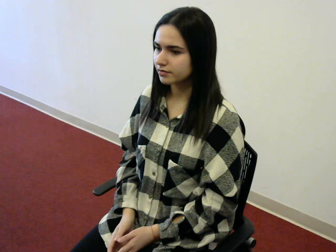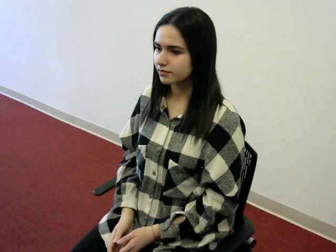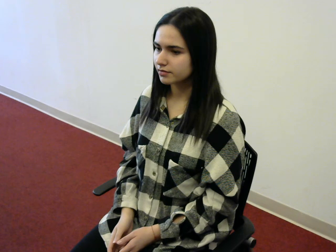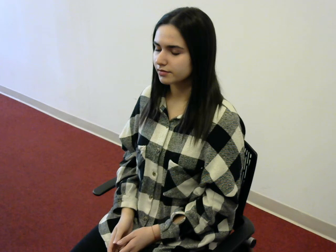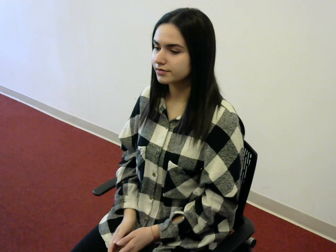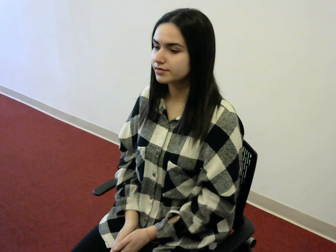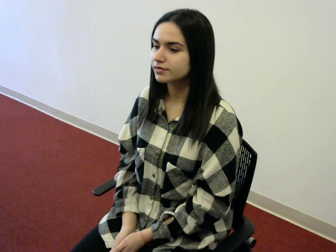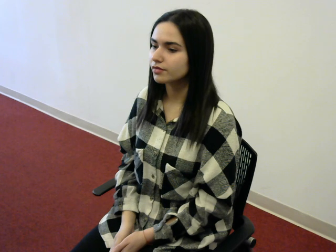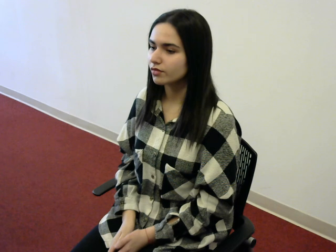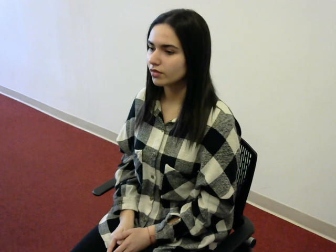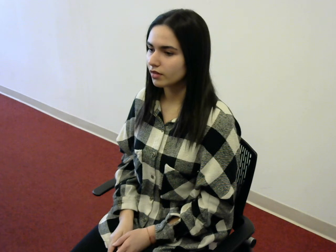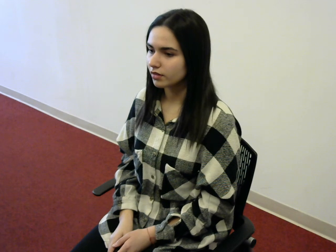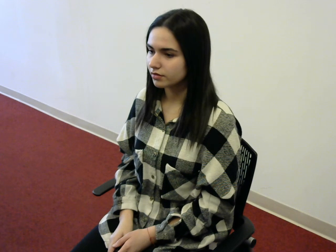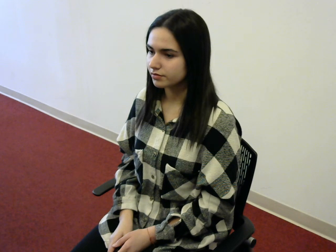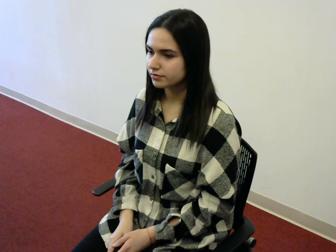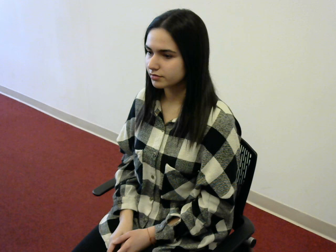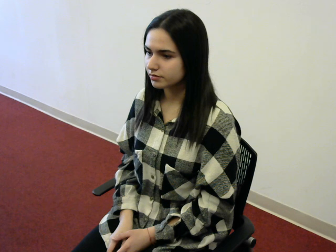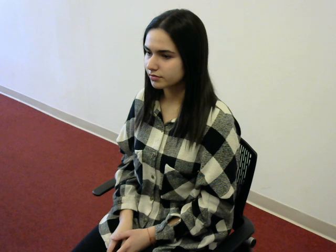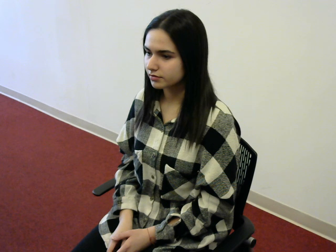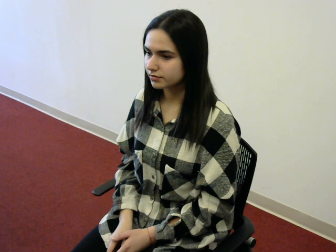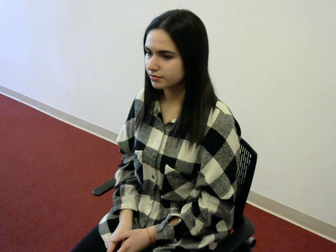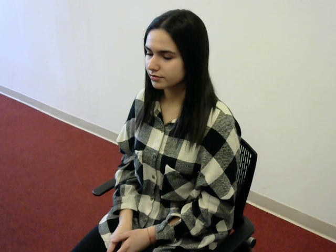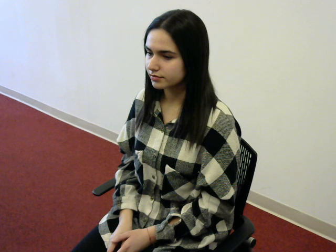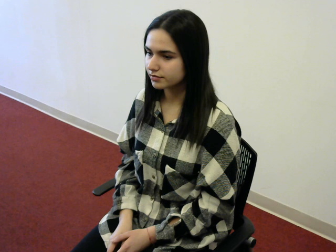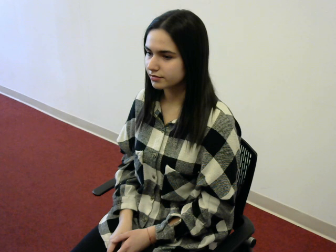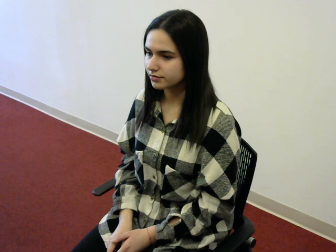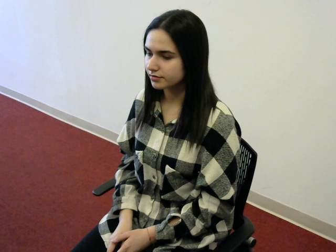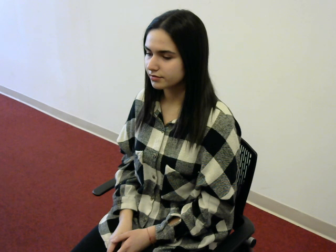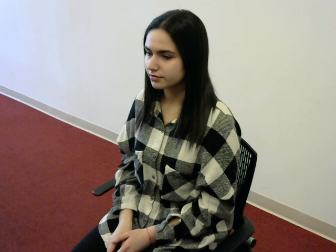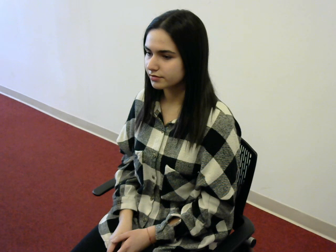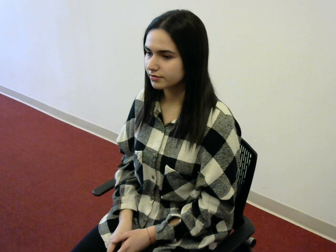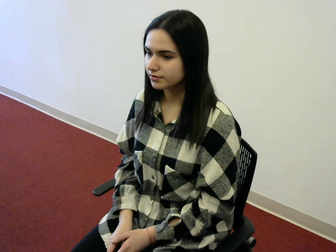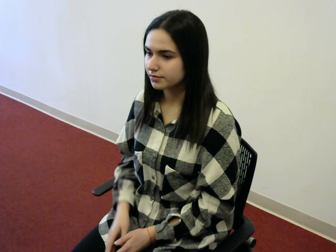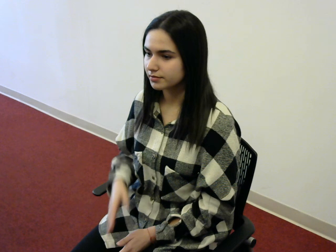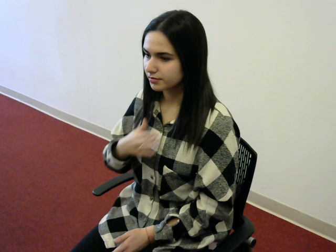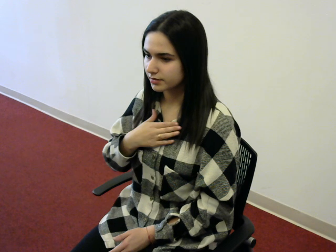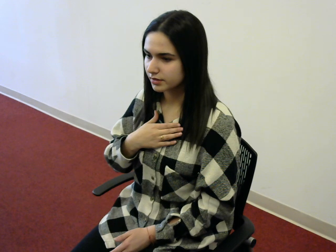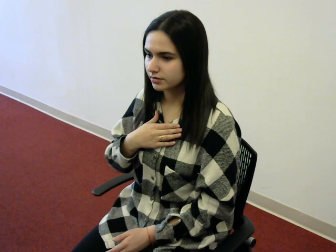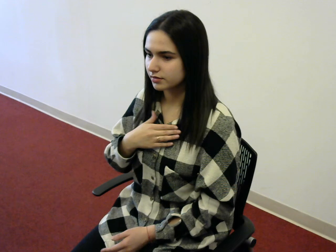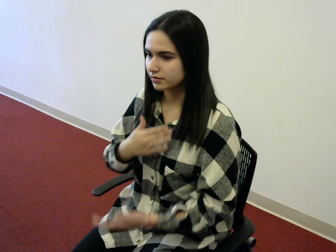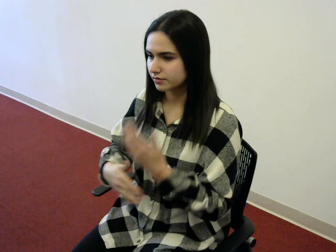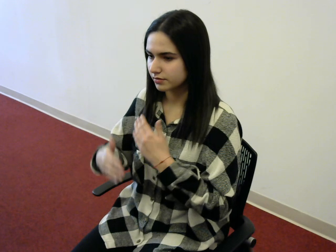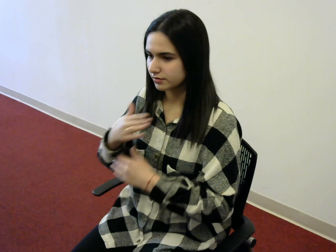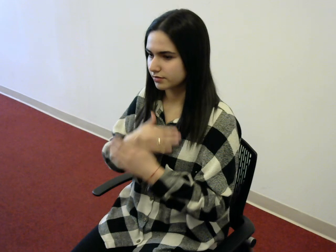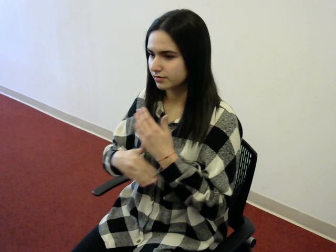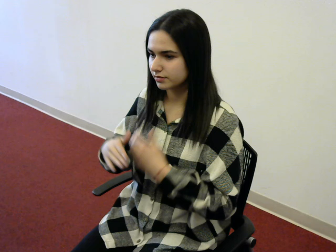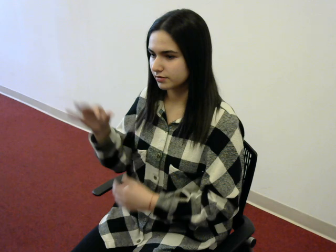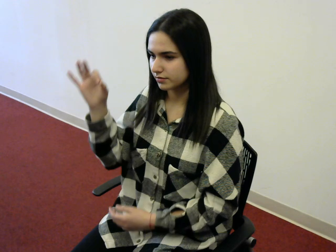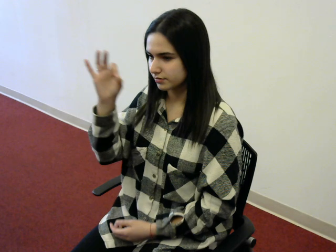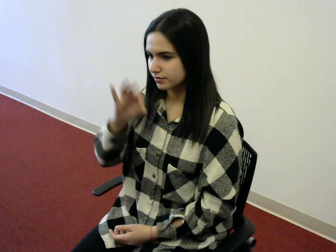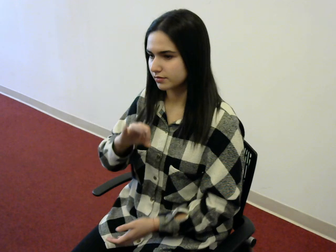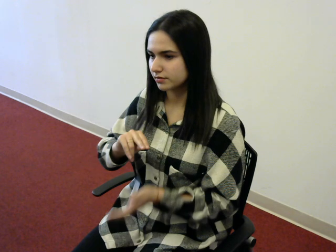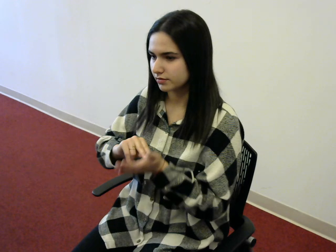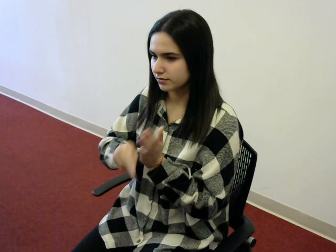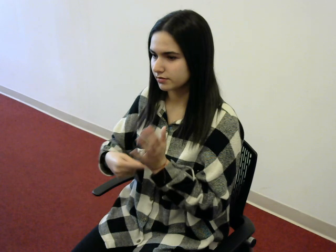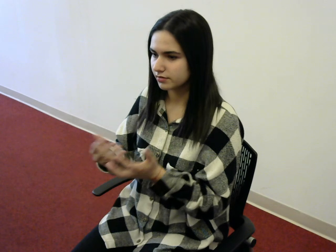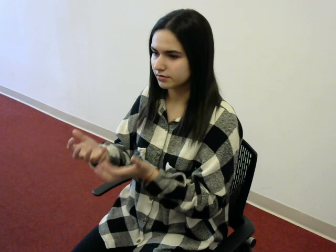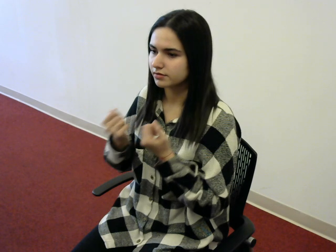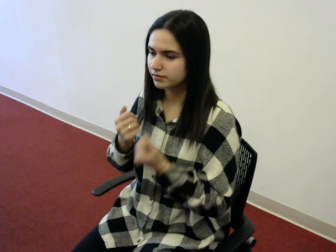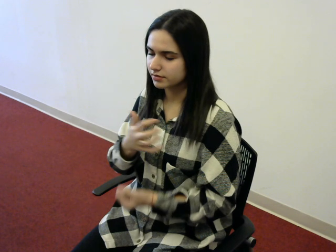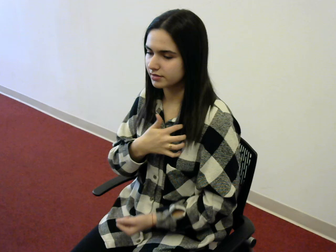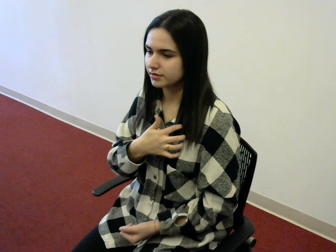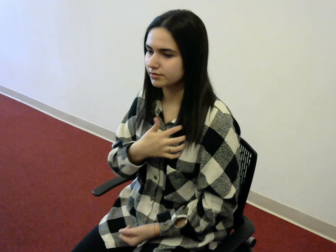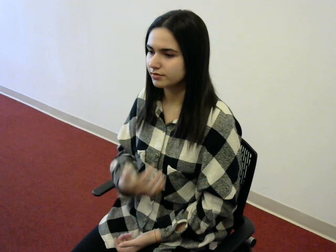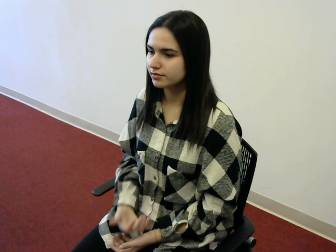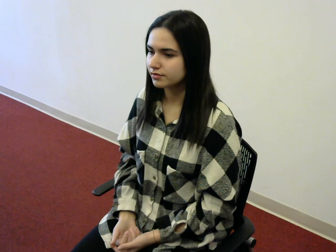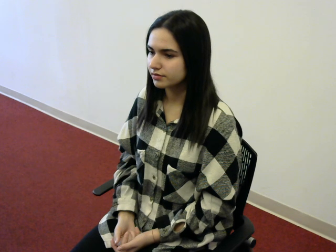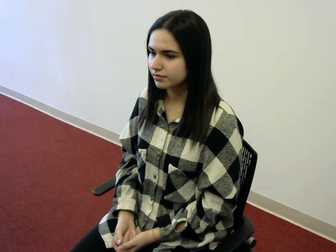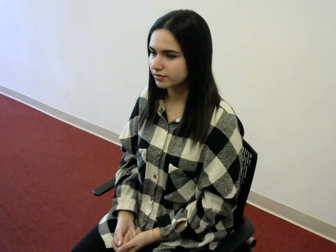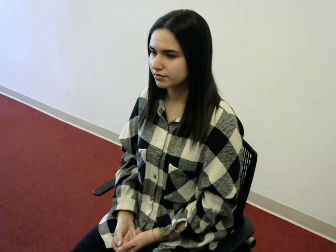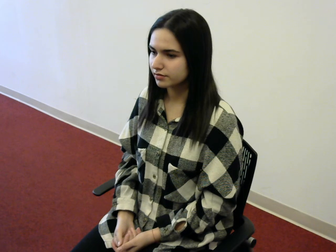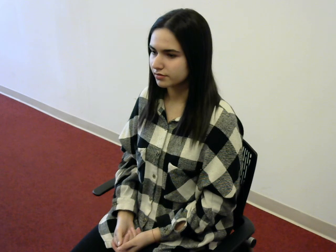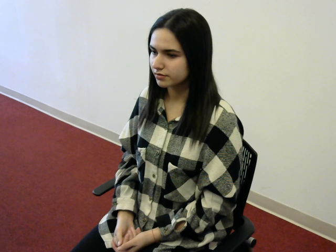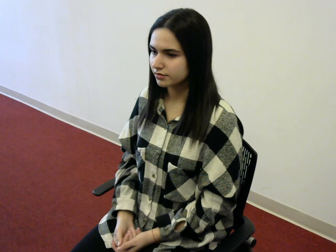Mən əlillik haqqında arayış almaq istəyirəm